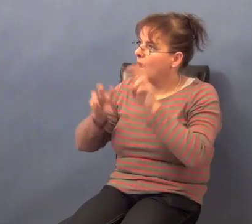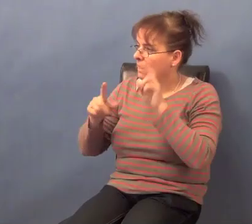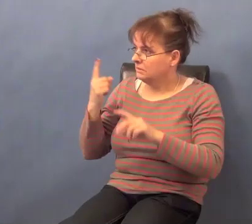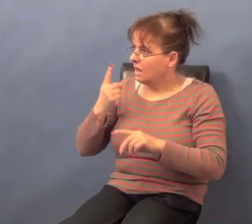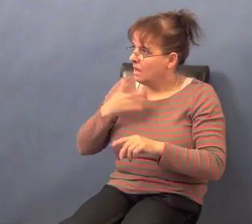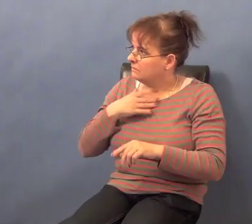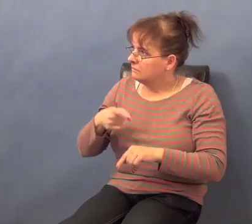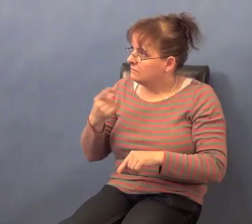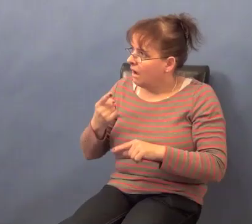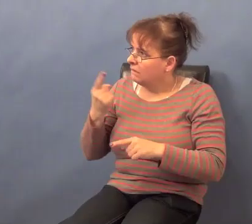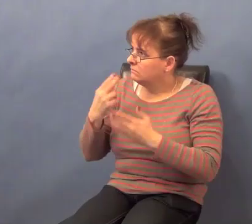W hotelu jest zakaz wstępu dla psów?